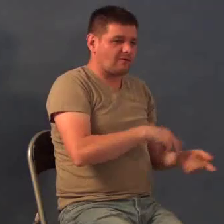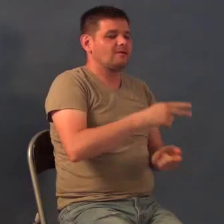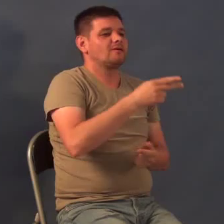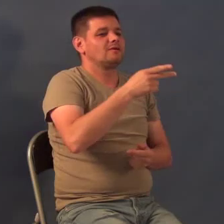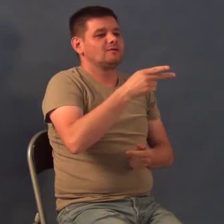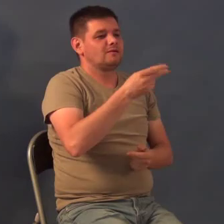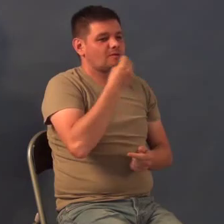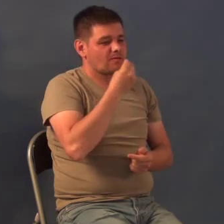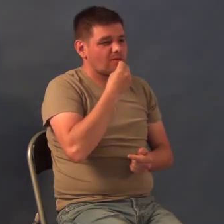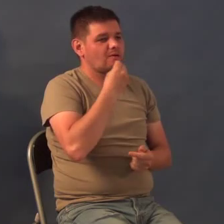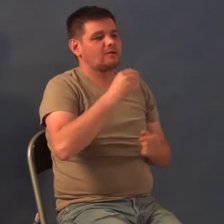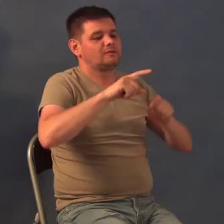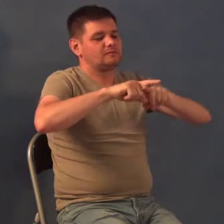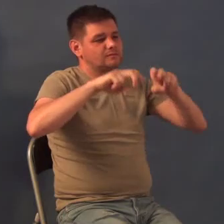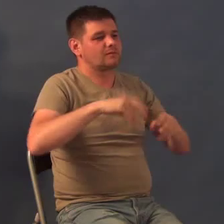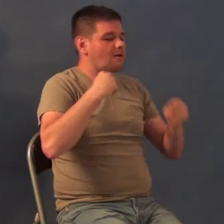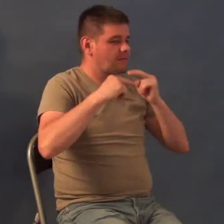Jedzą, siedzą w restauracji.